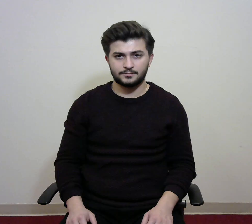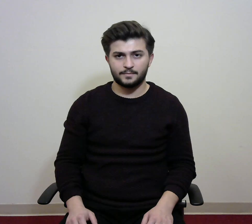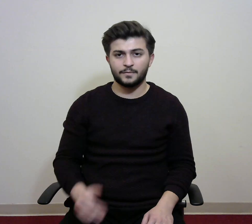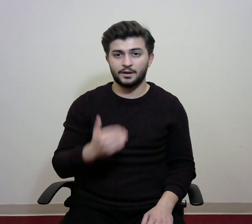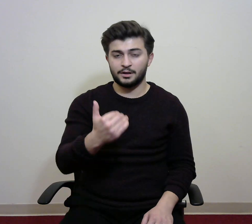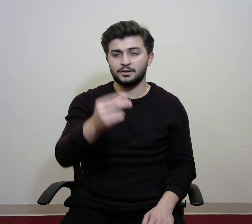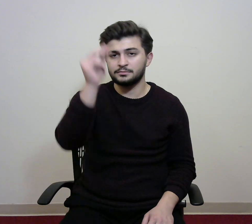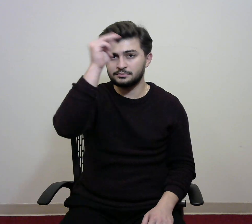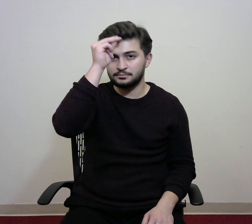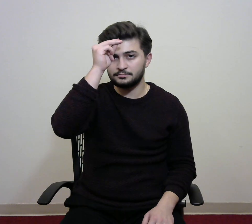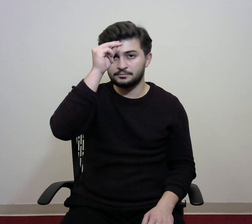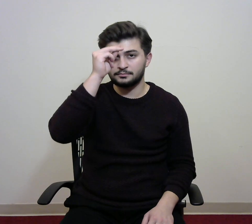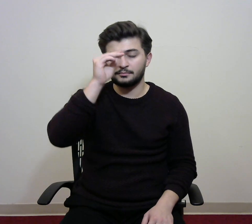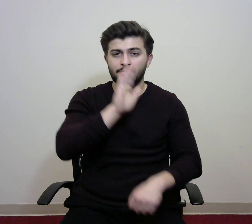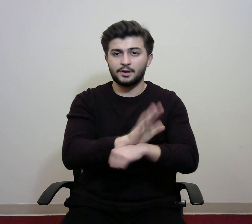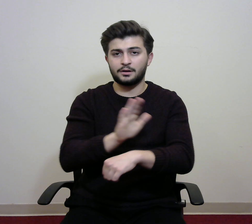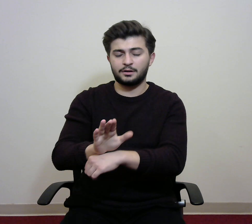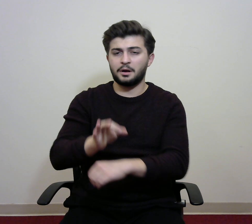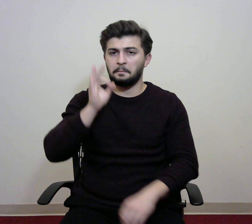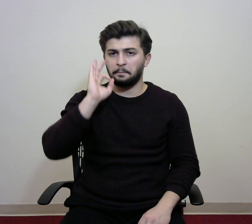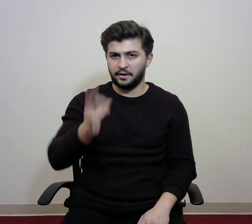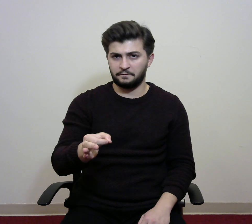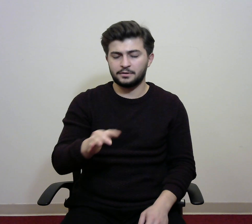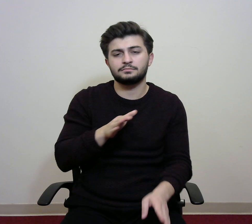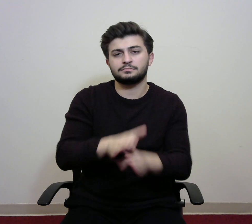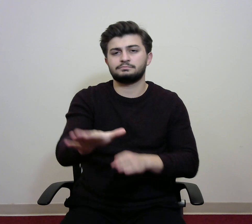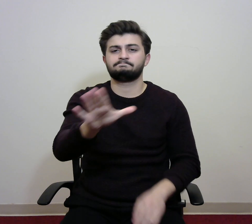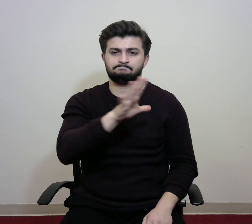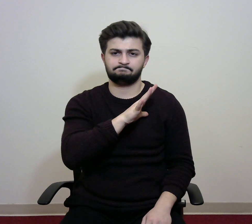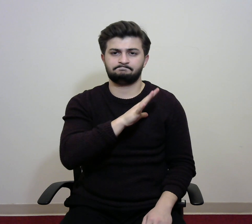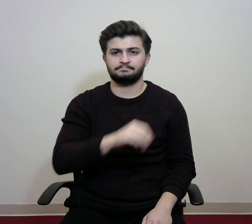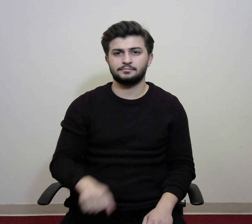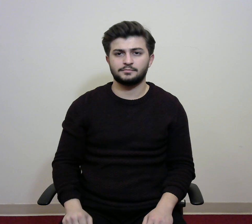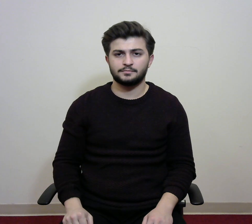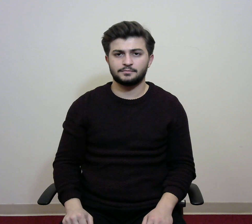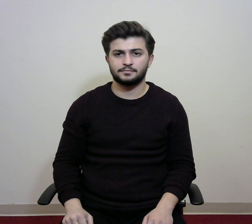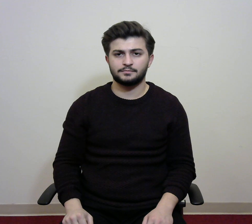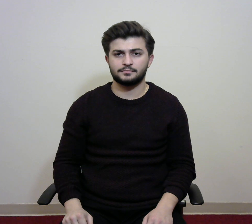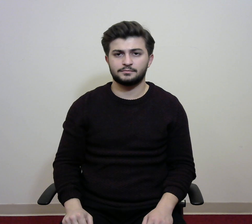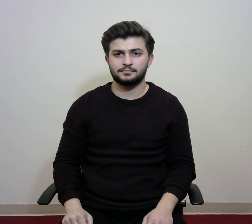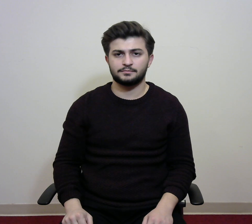Sənin şagirdin tapşırıqları düzgün yerinə yetirib